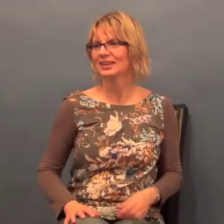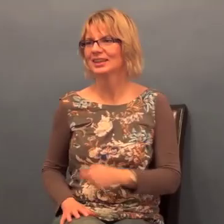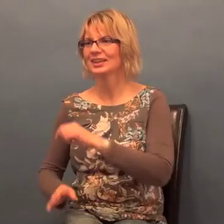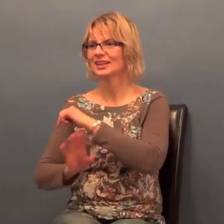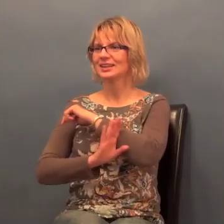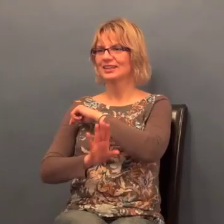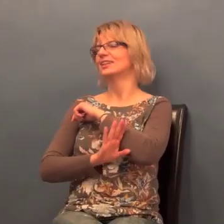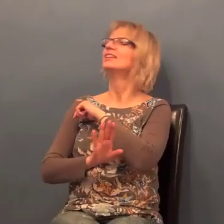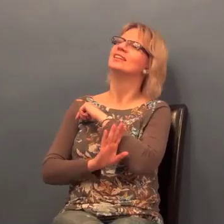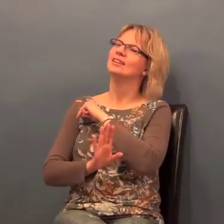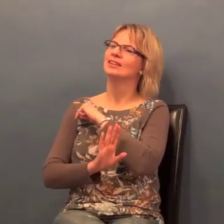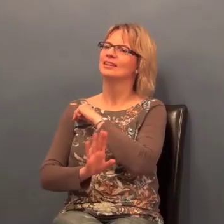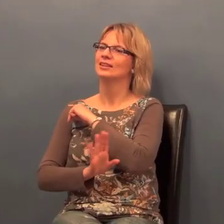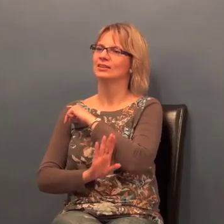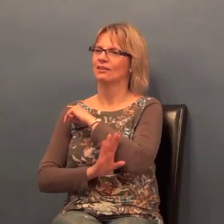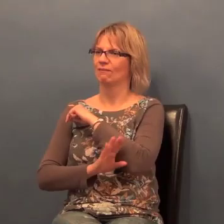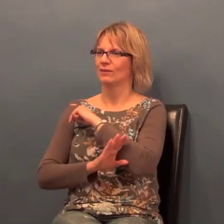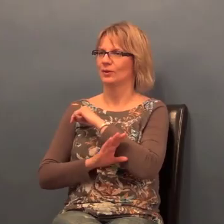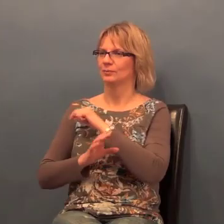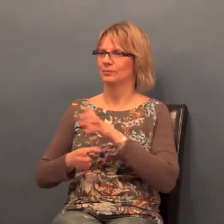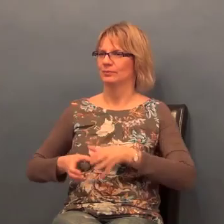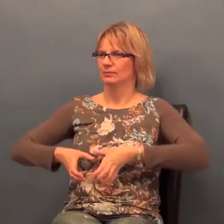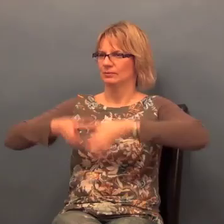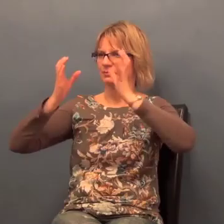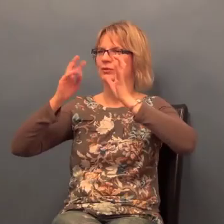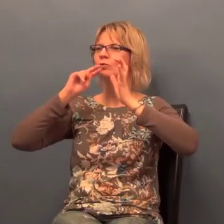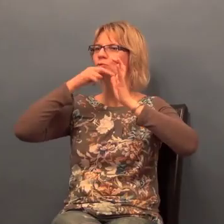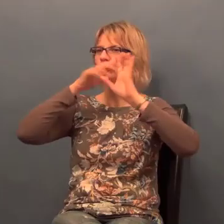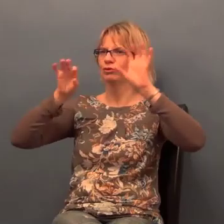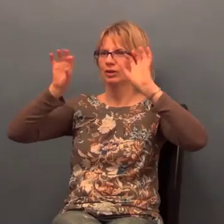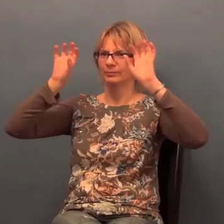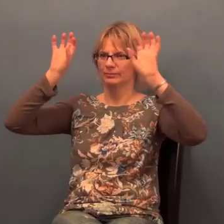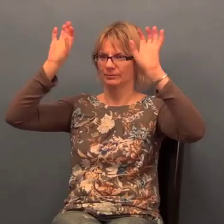Na wysokim drzewie rośnie dużo gruszek.